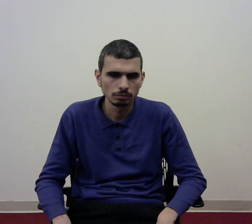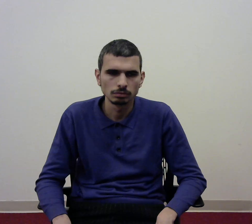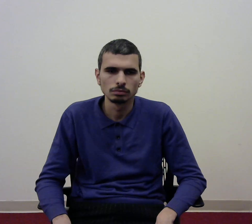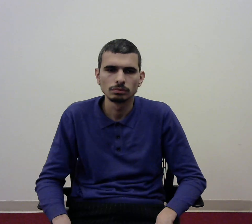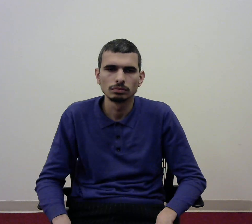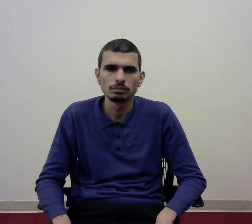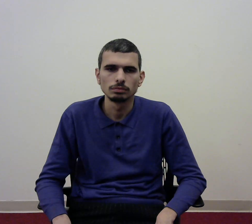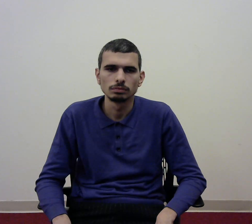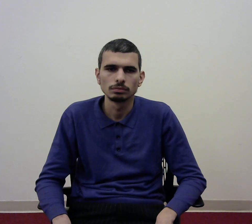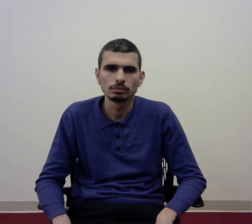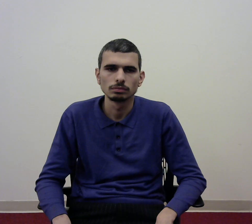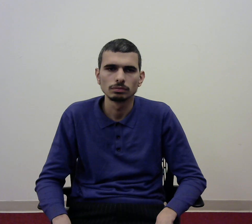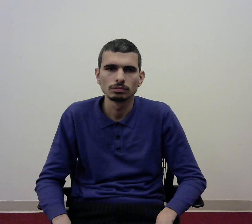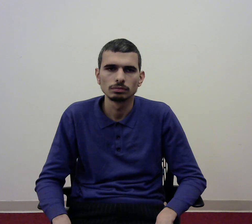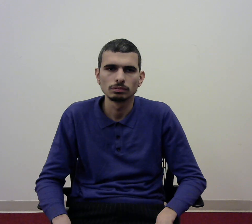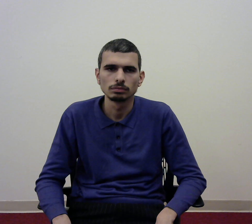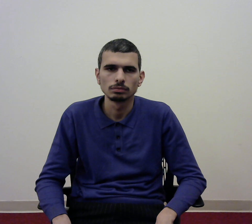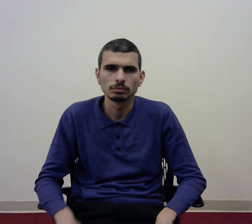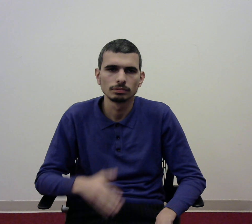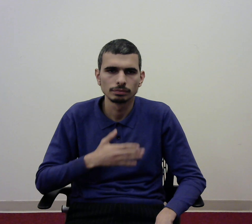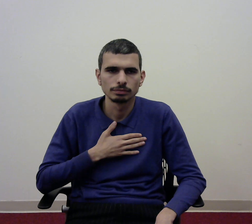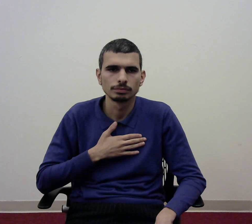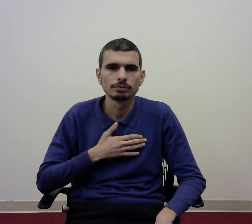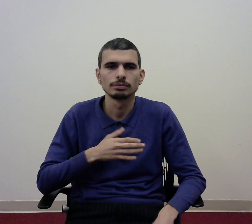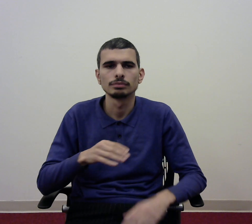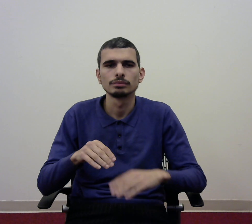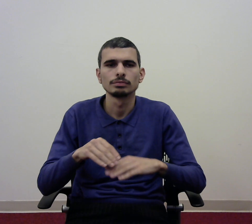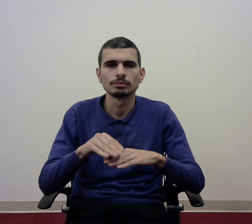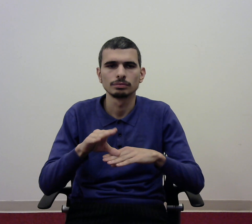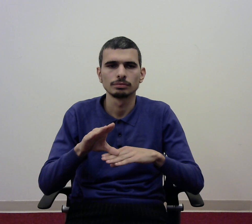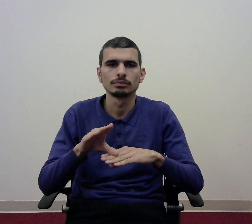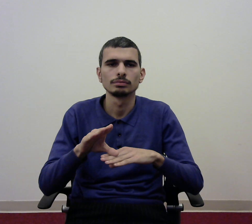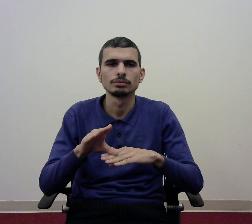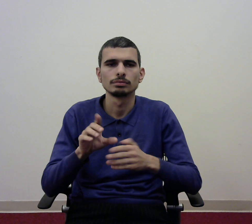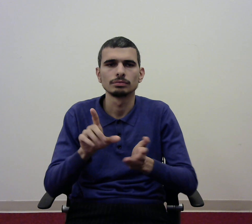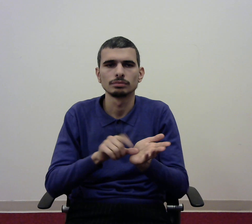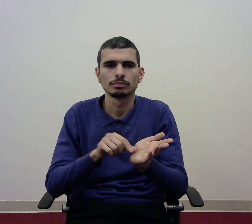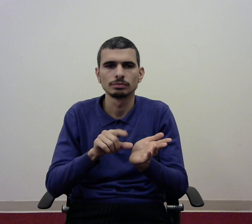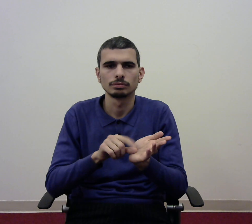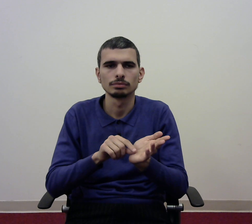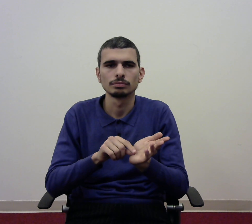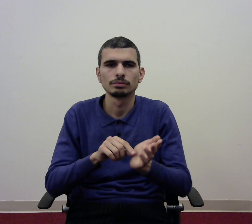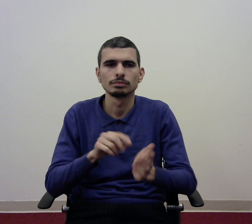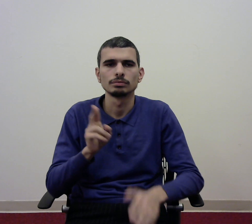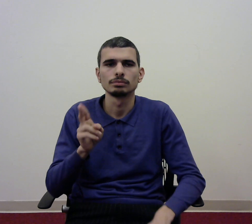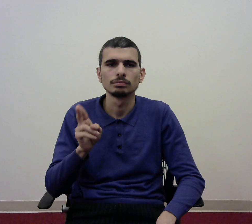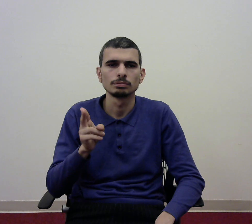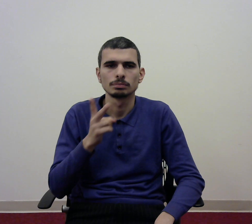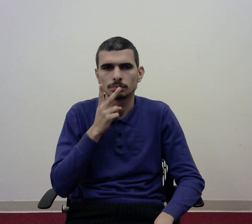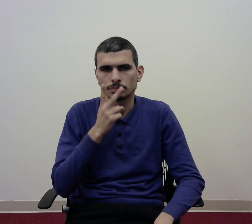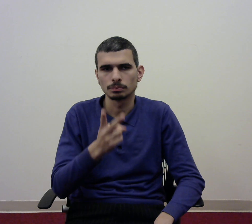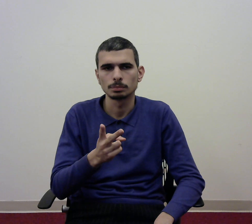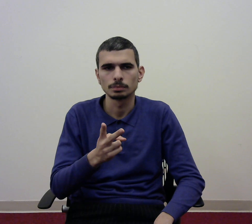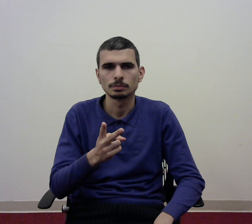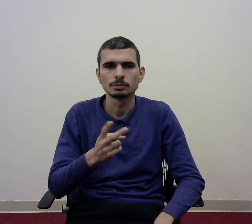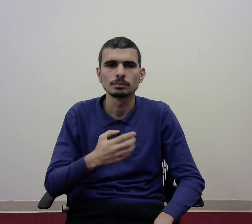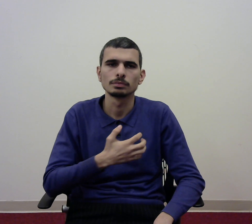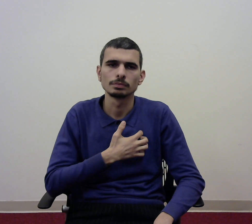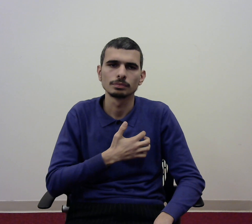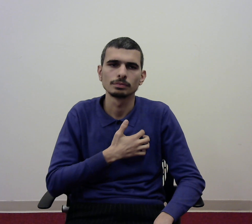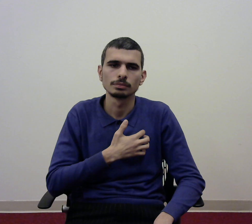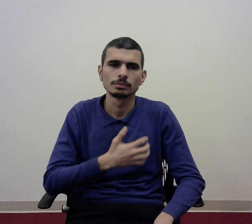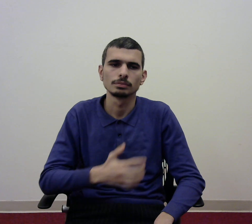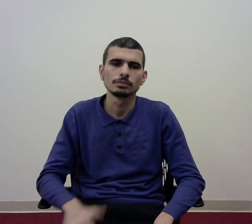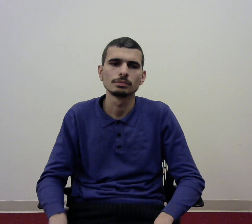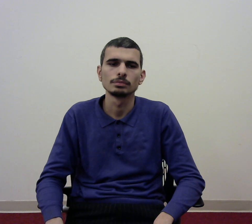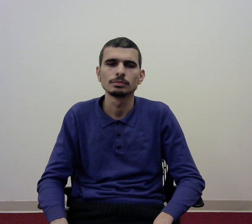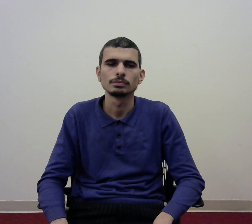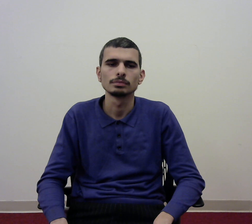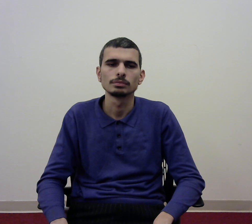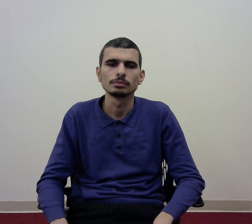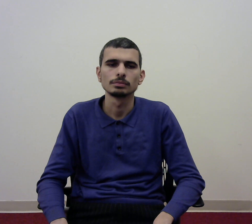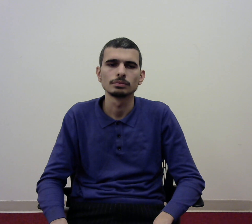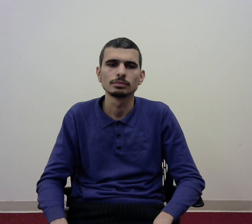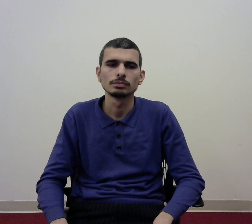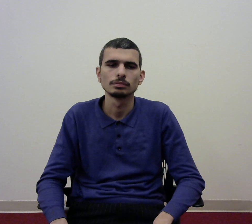Mən yığılmış pensiya kapitalıma baxmaq istəyirəm